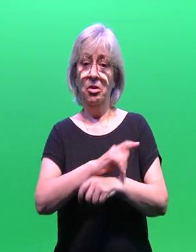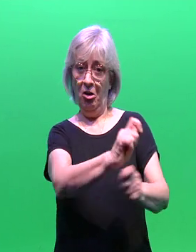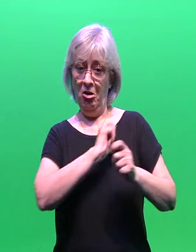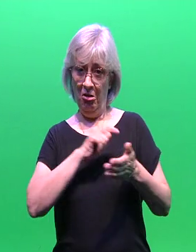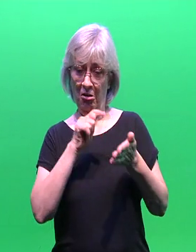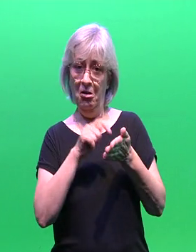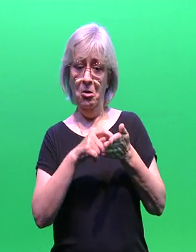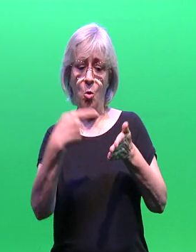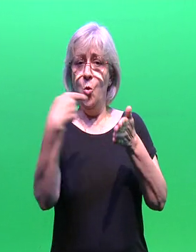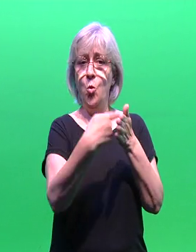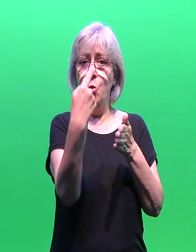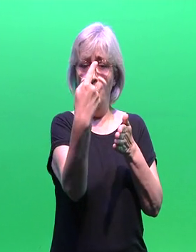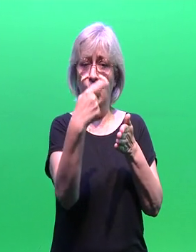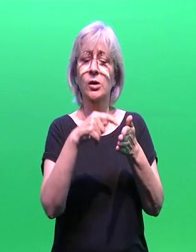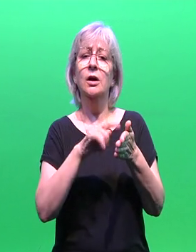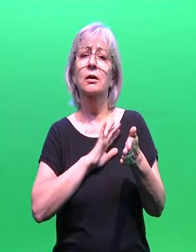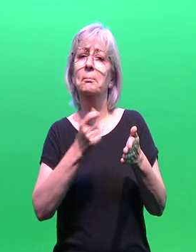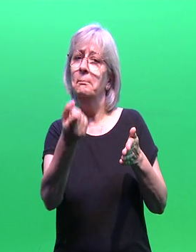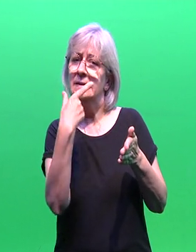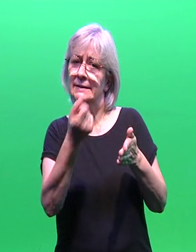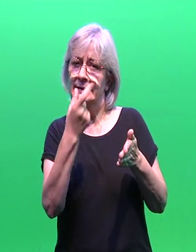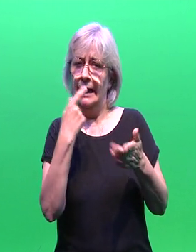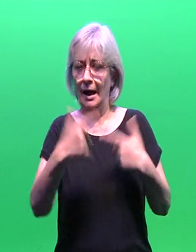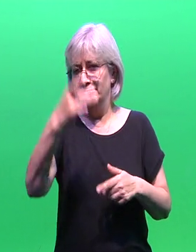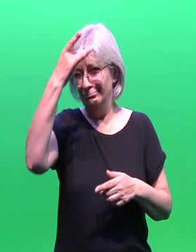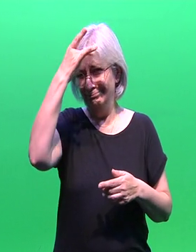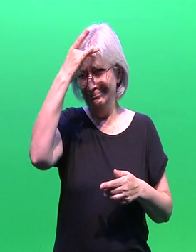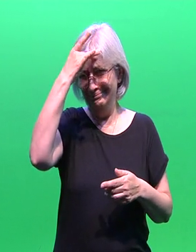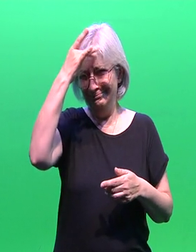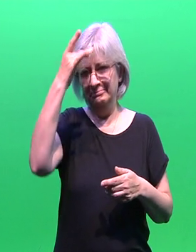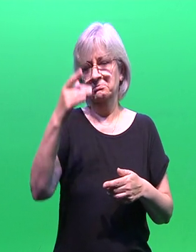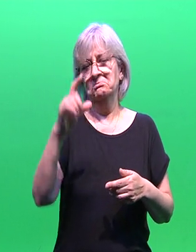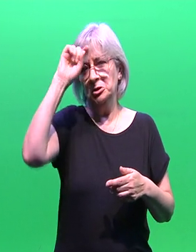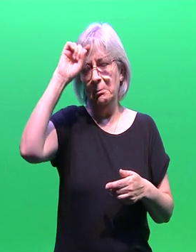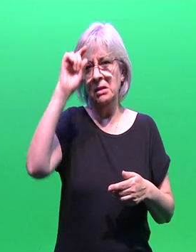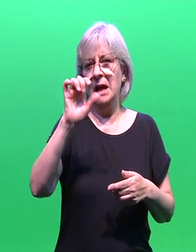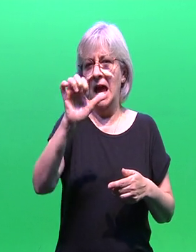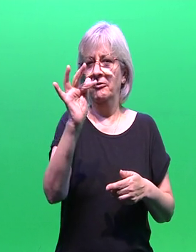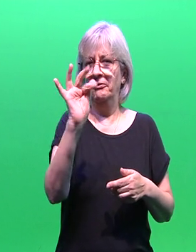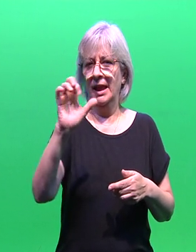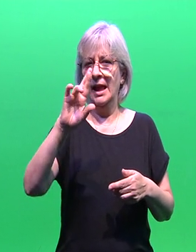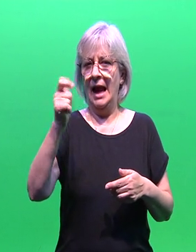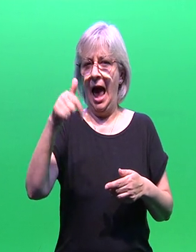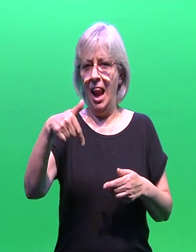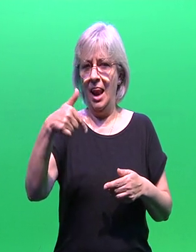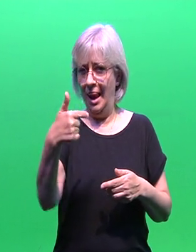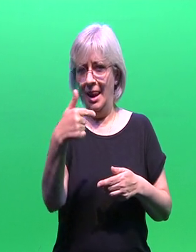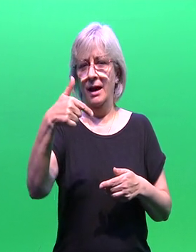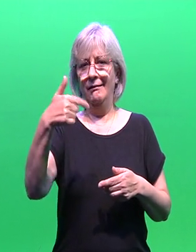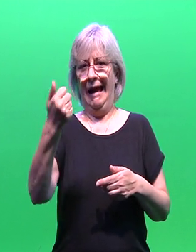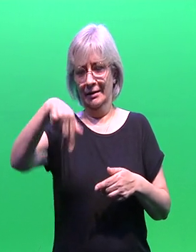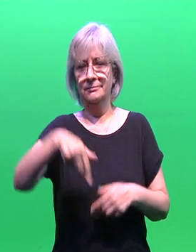El metge m'ha receptat una cosa només, és una pastilla pel mal de cap, es diu eferangan.